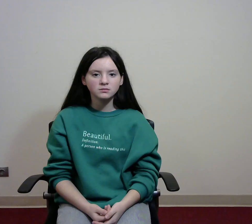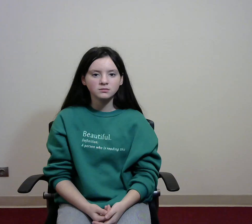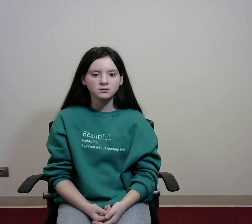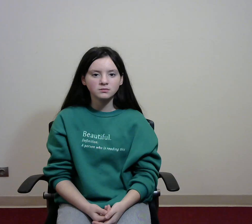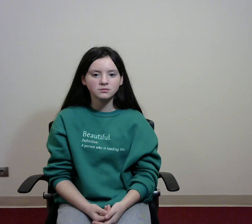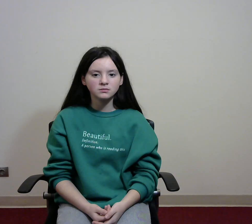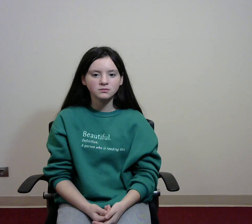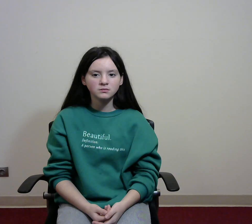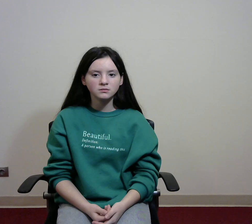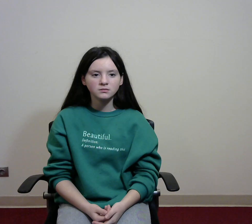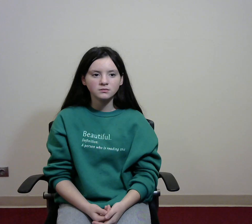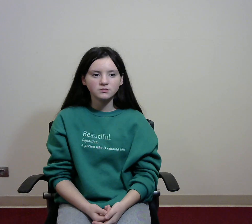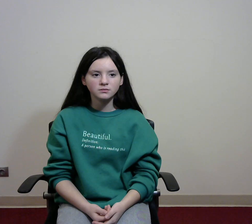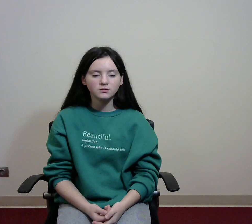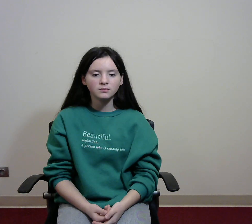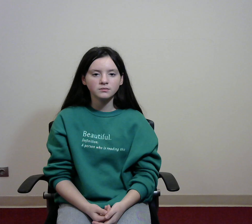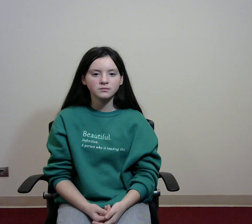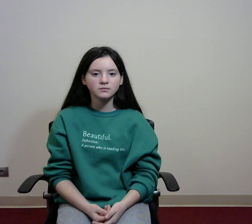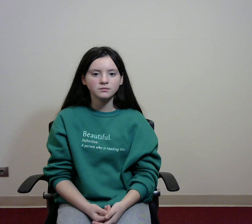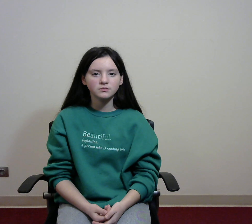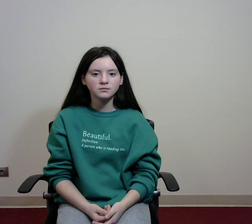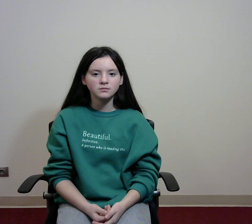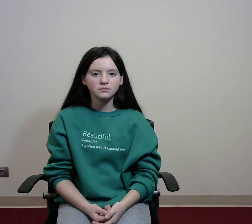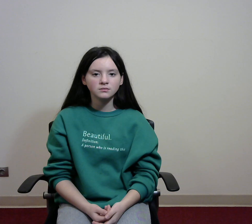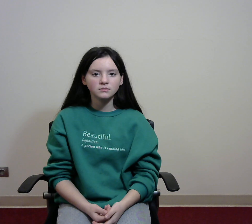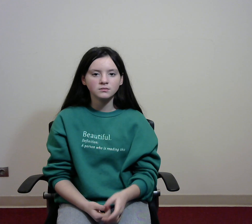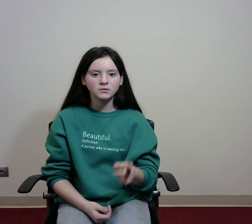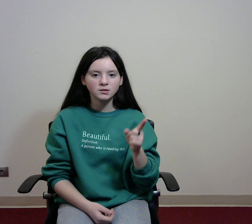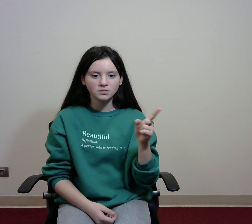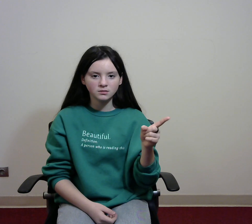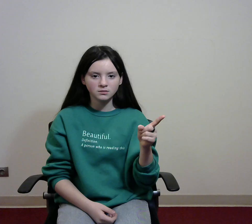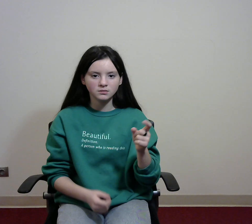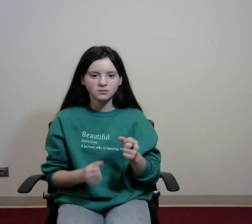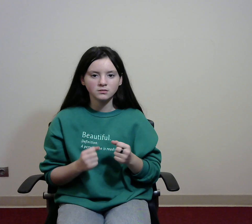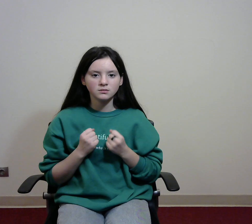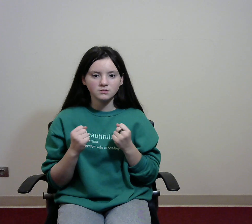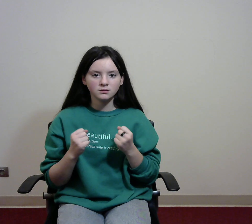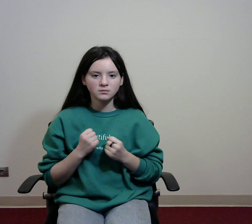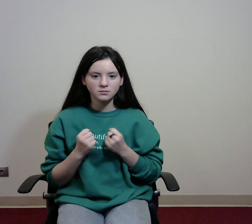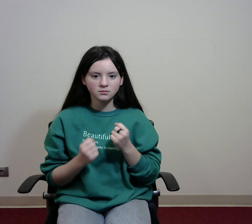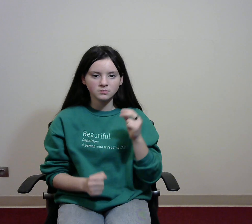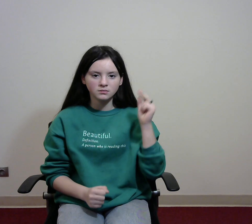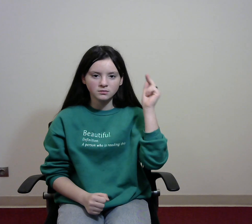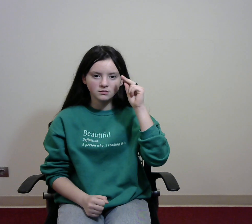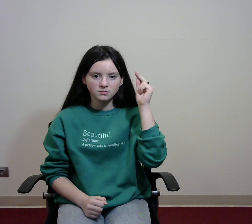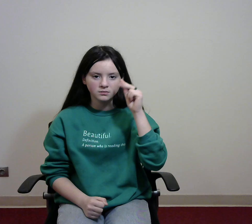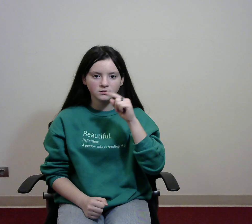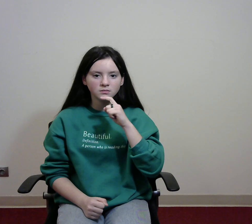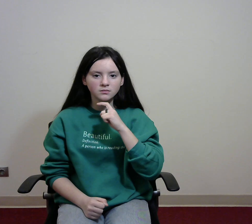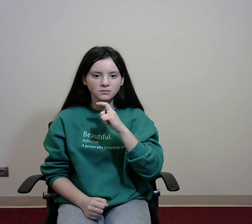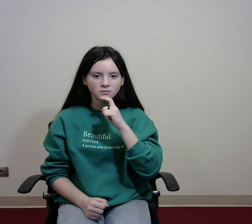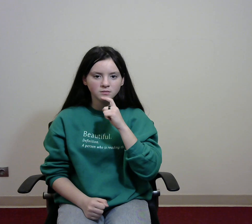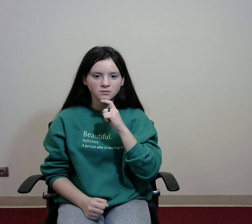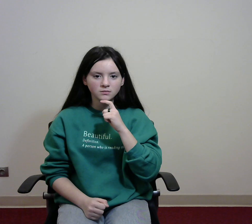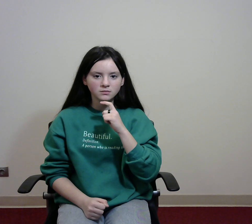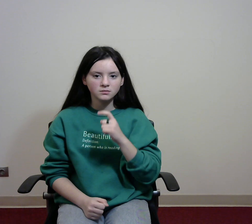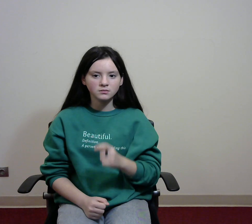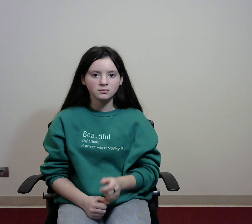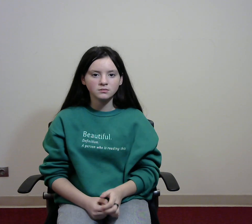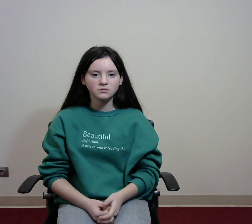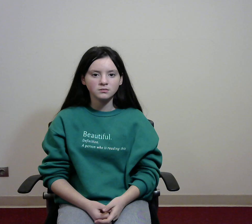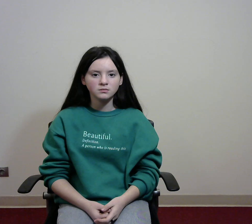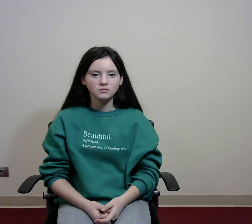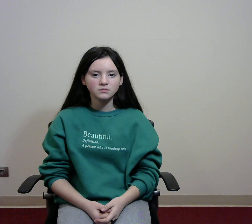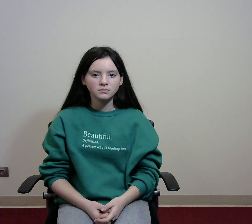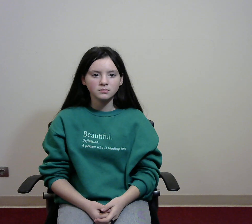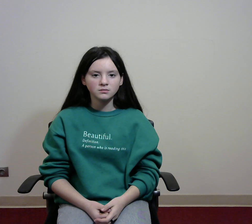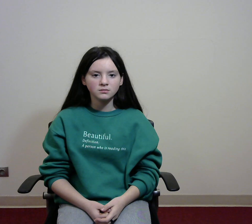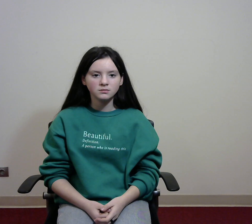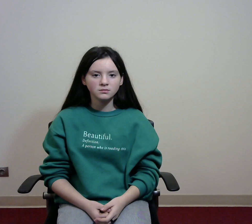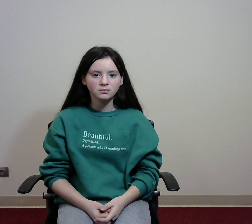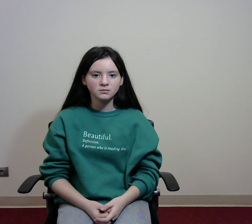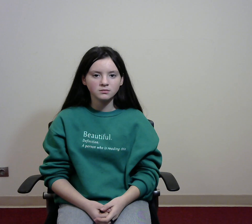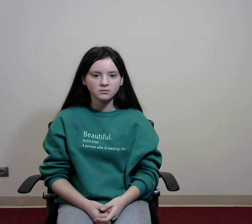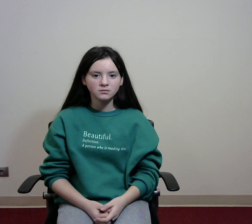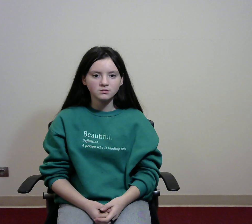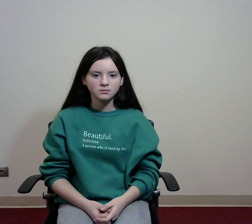O çalışqan şagirddir